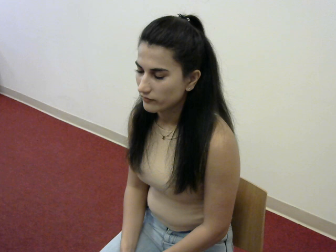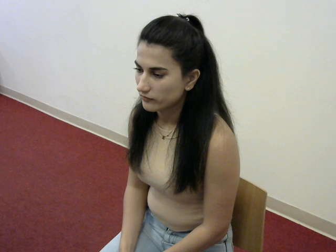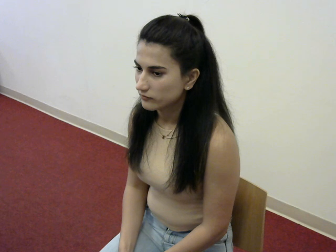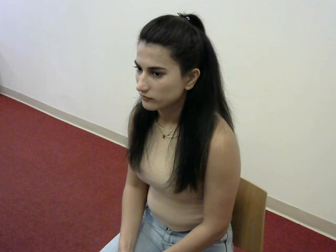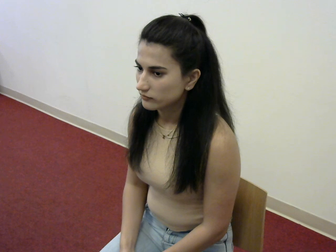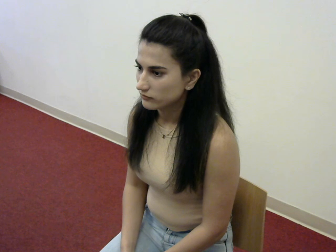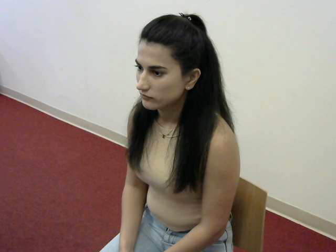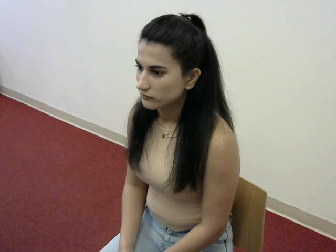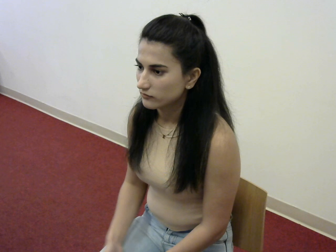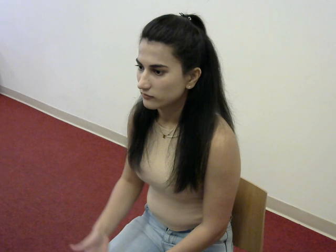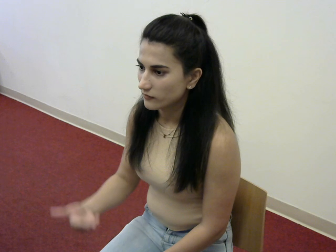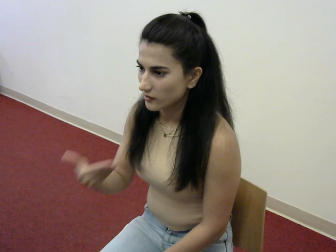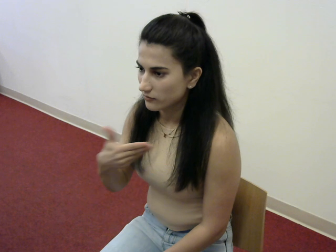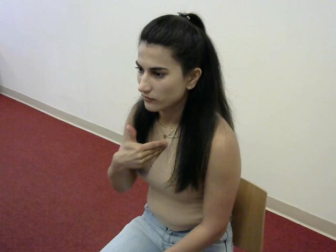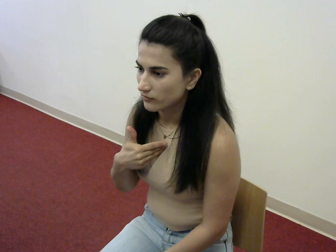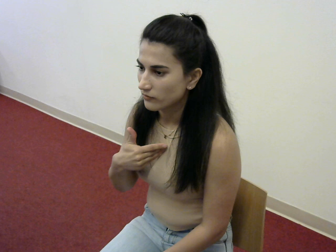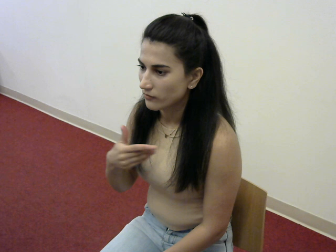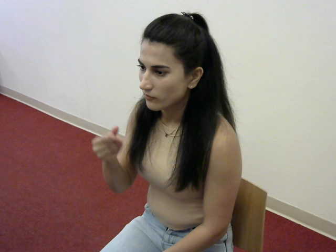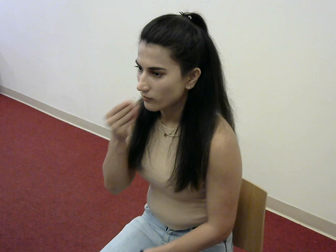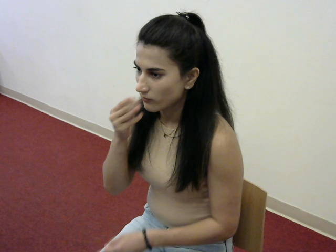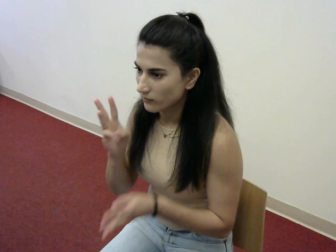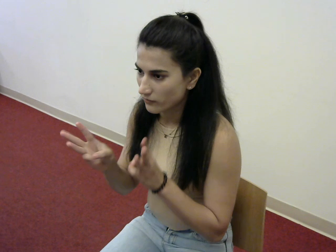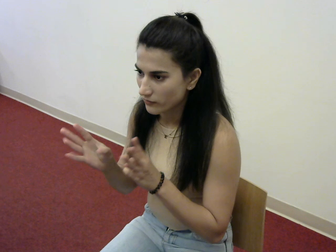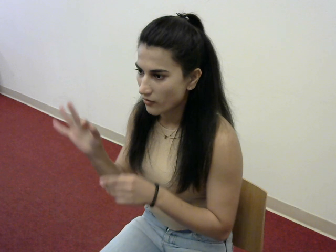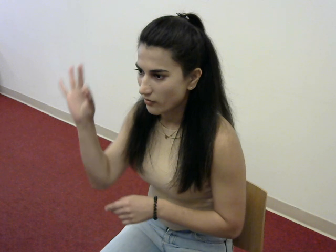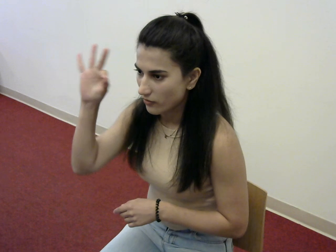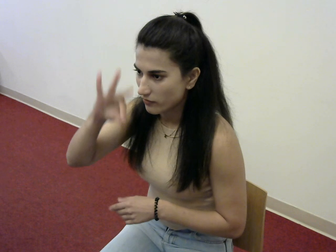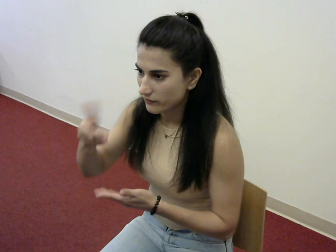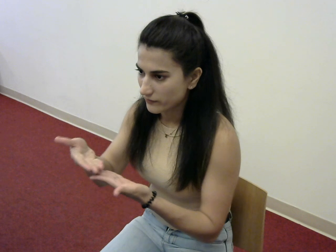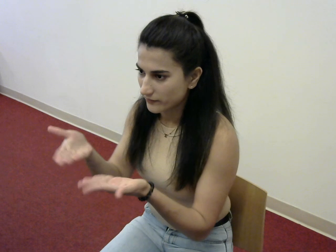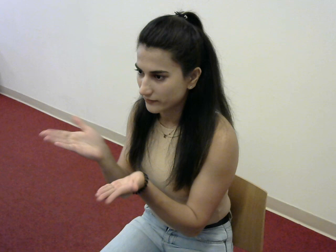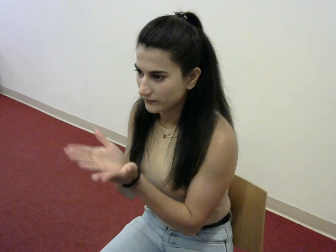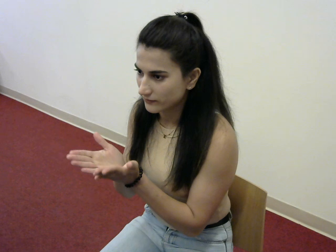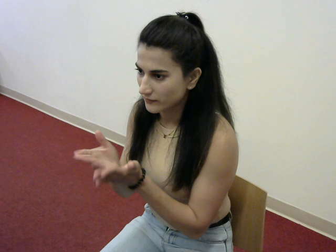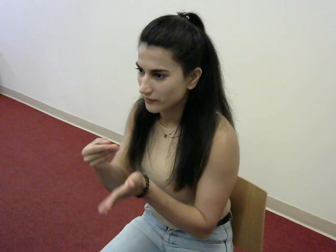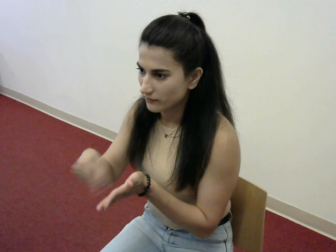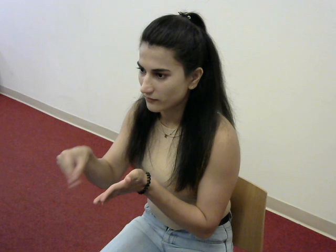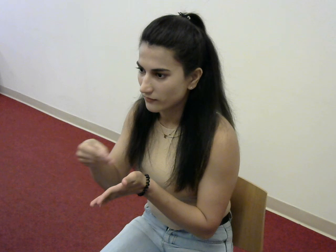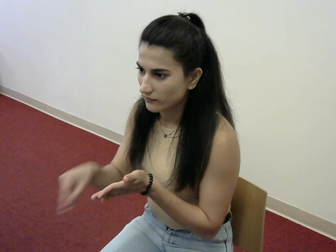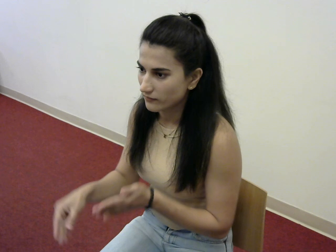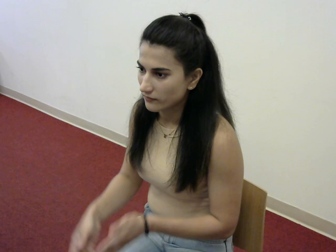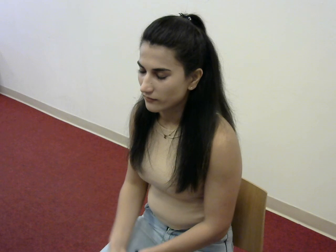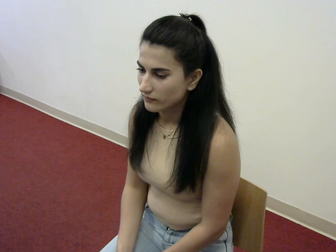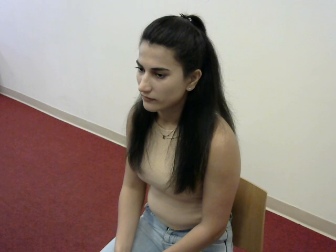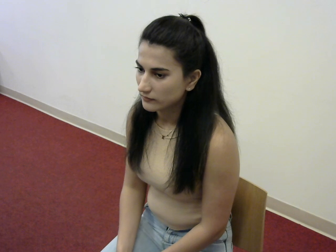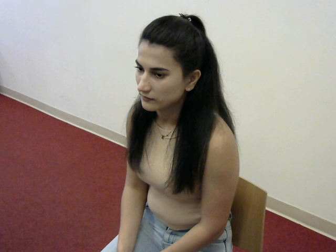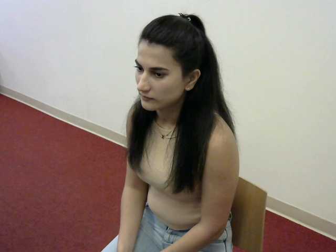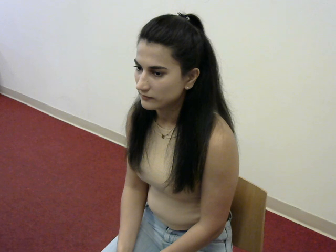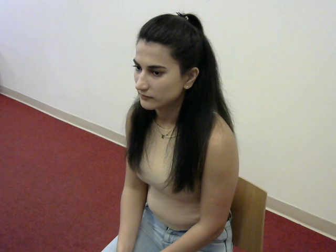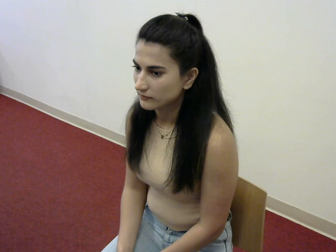Mən mətbəx üçün qab almalıyam